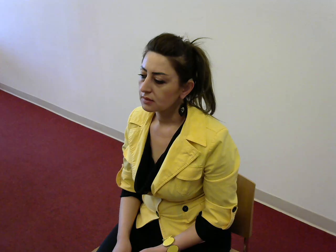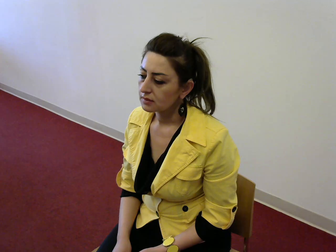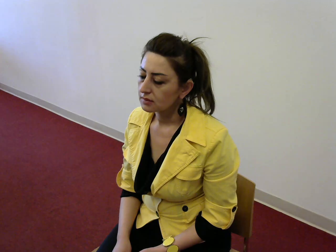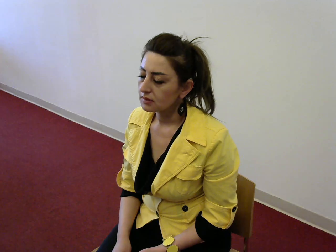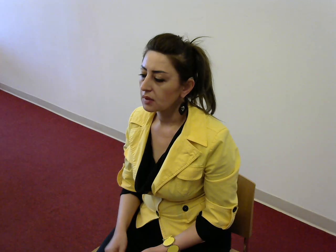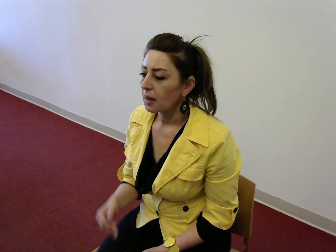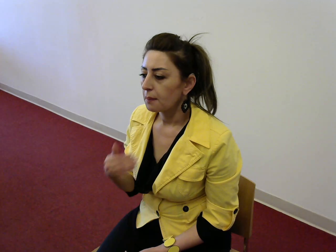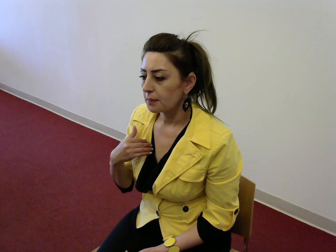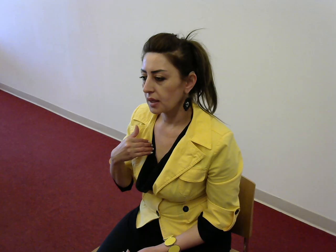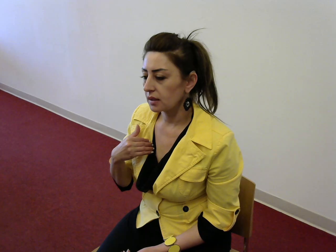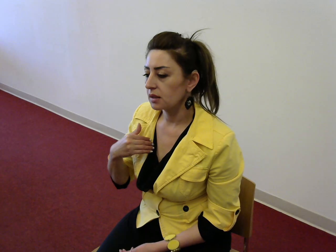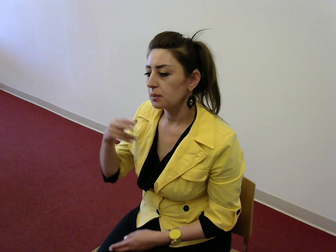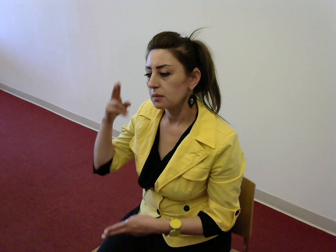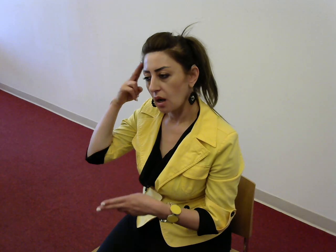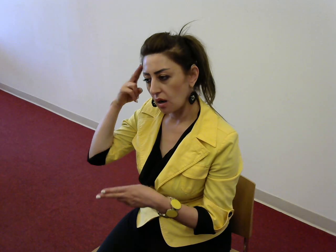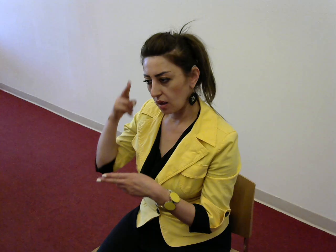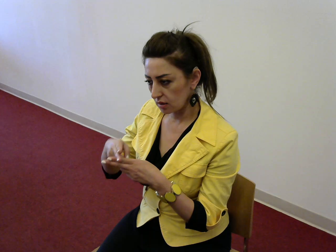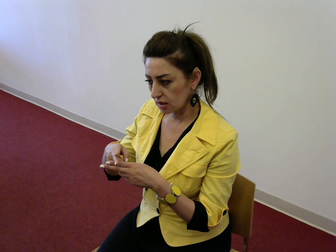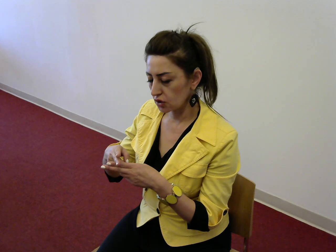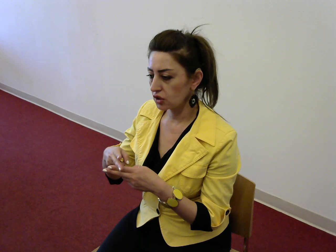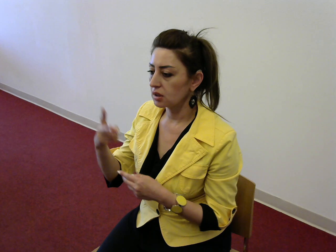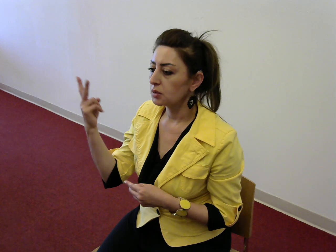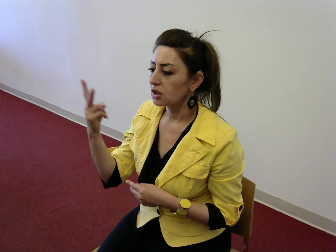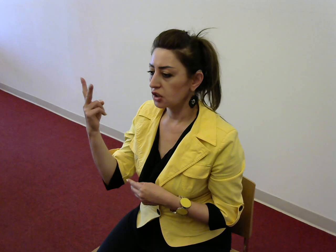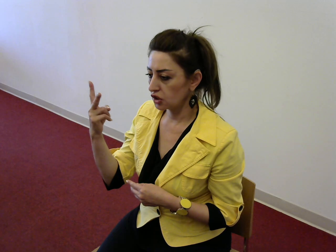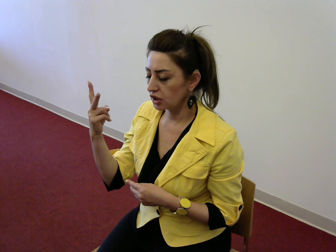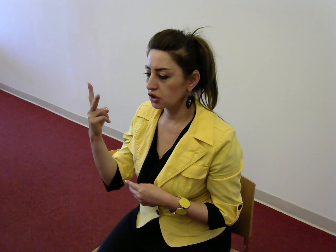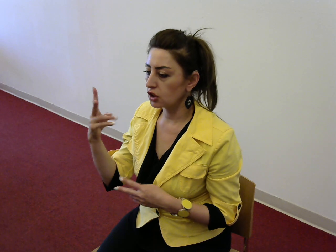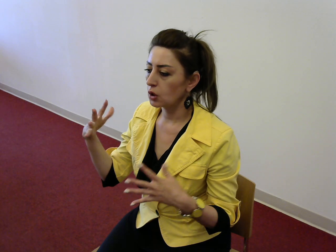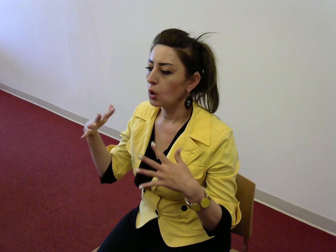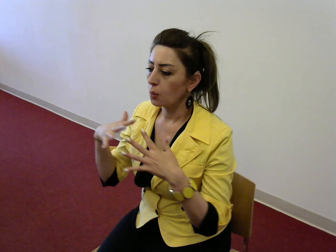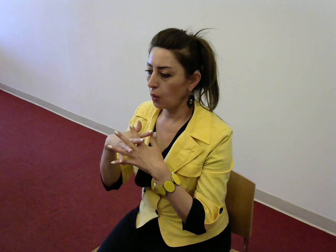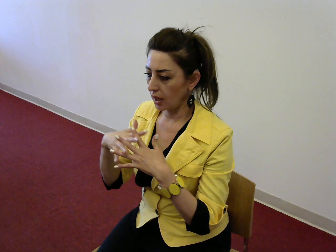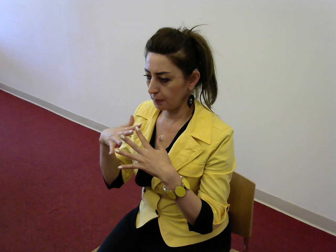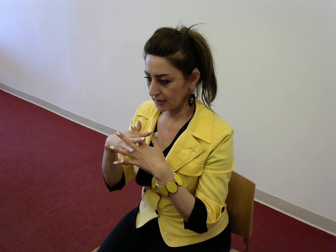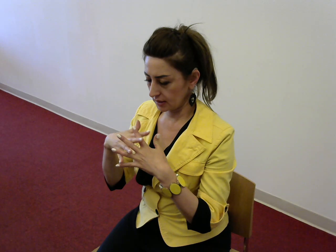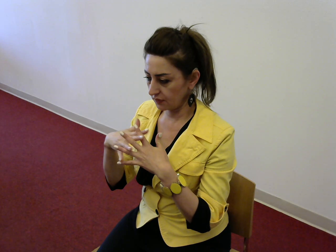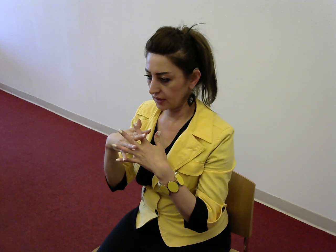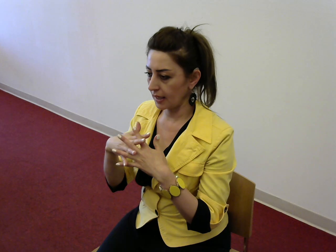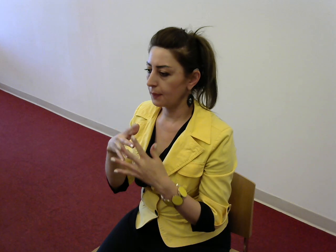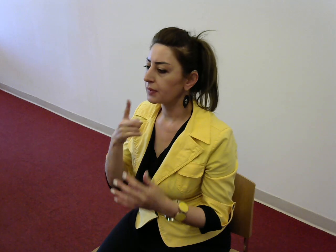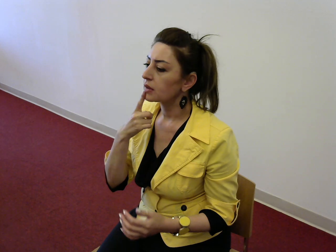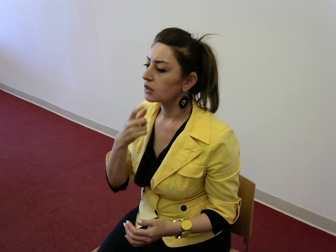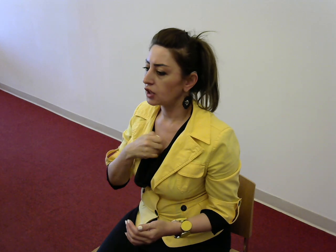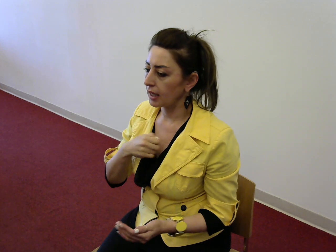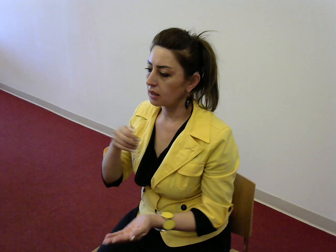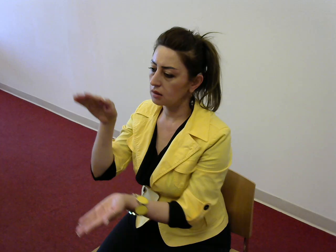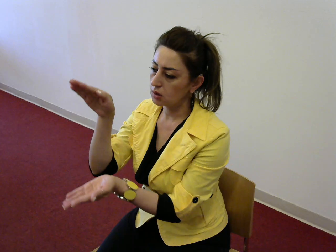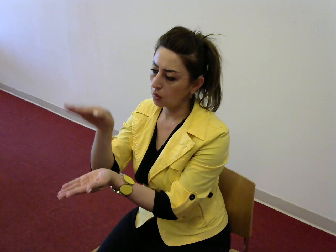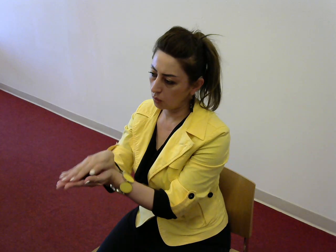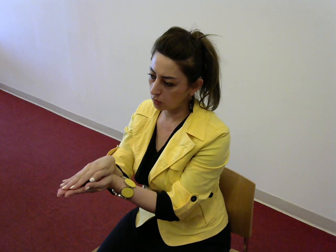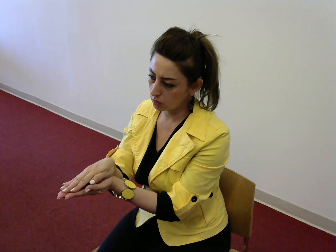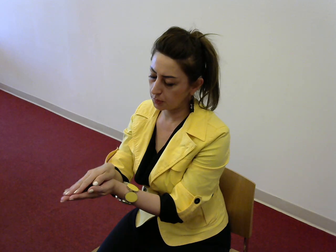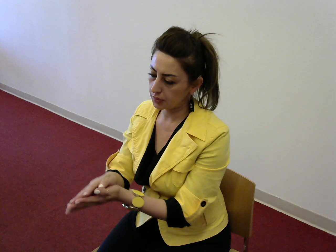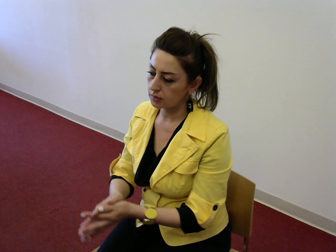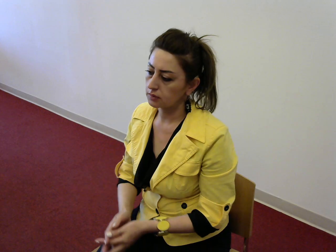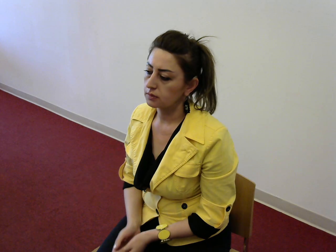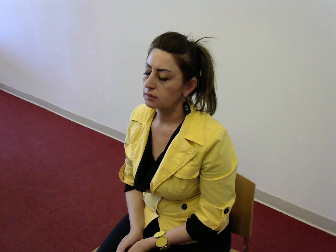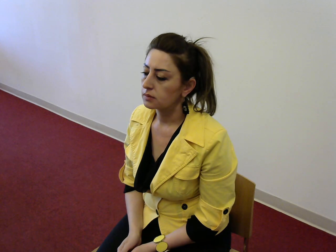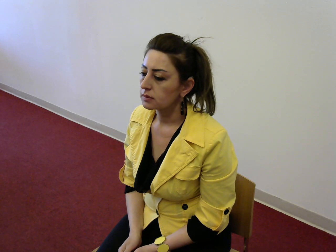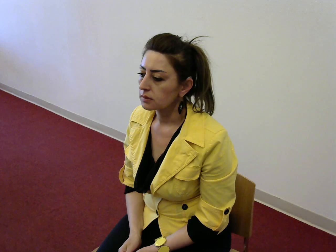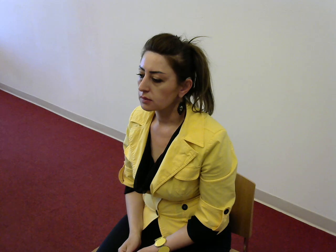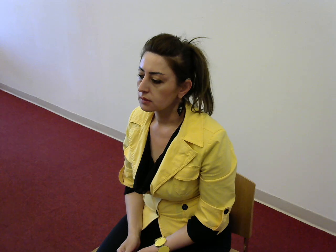Mənim qardaşım 2-ci Qarabağ müharibəsində şəhid olub